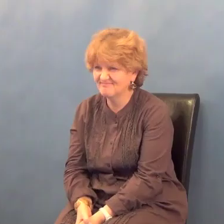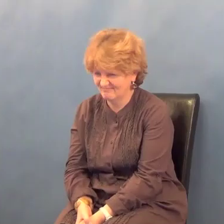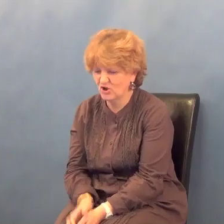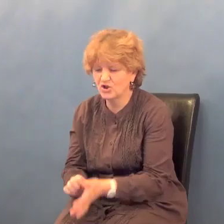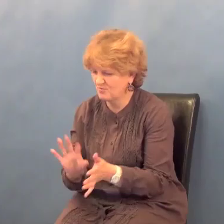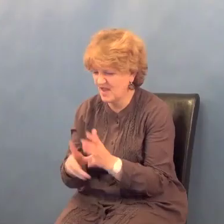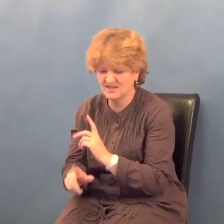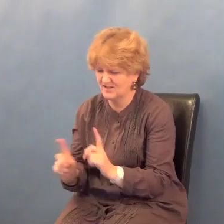Do miasta nie wolno.